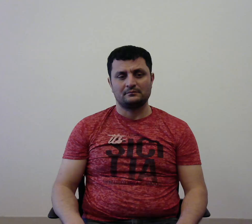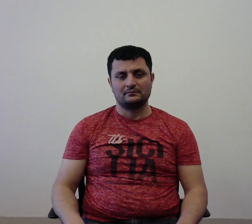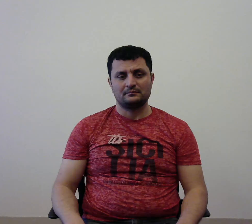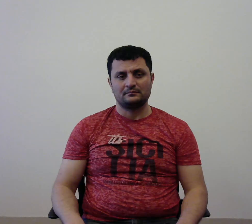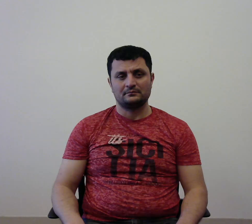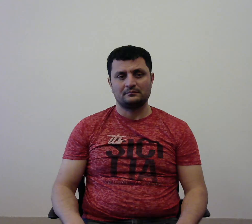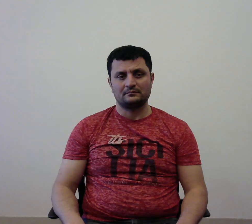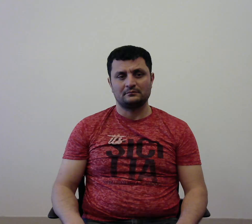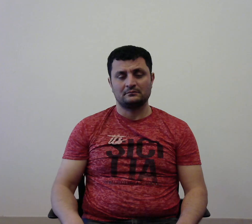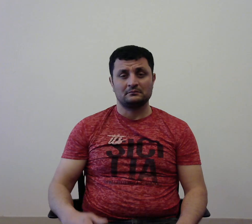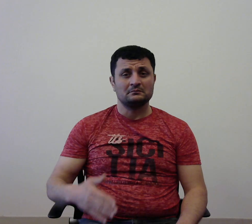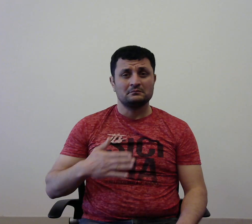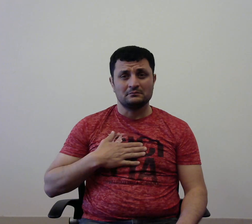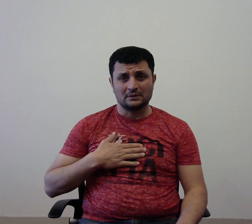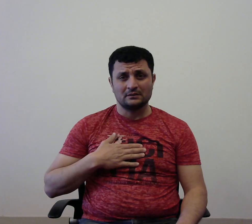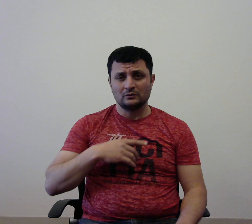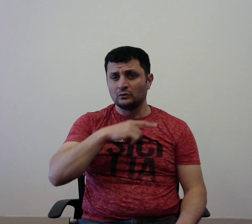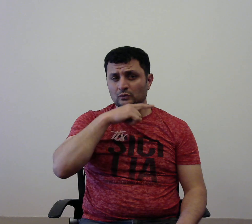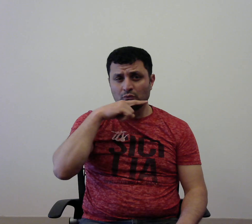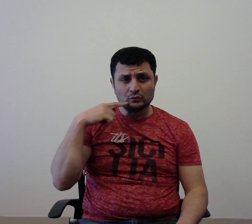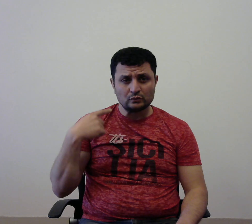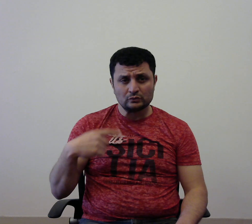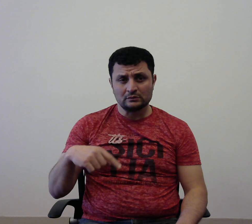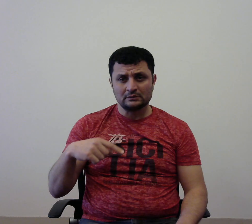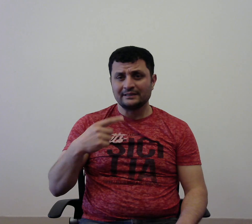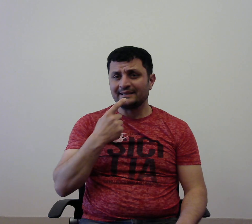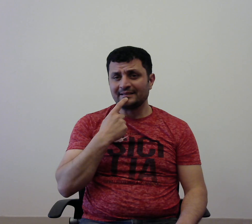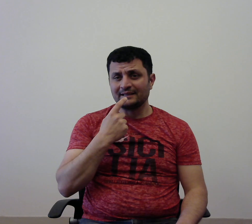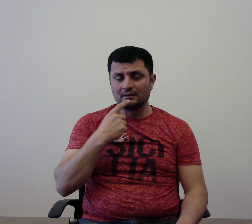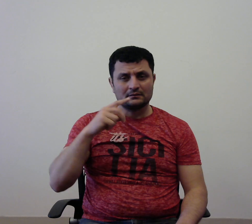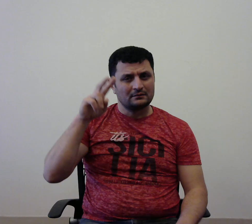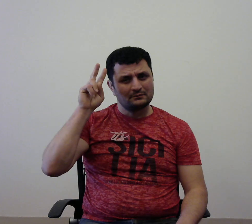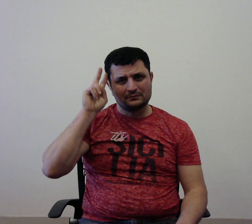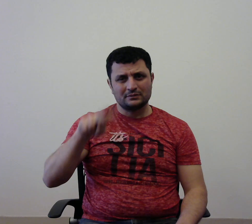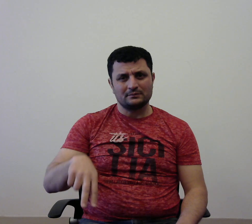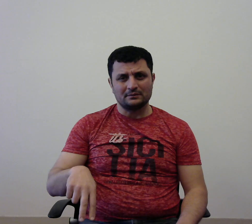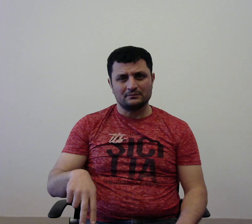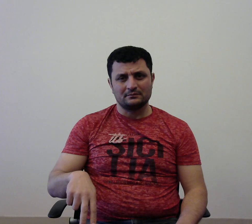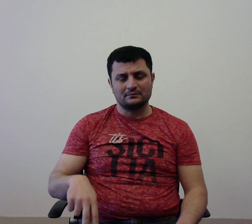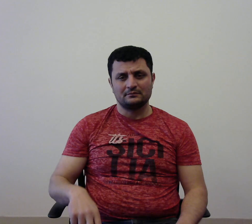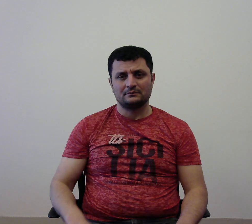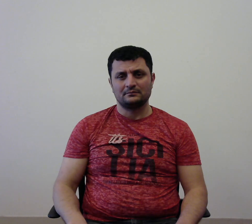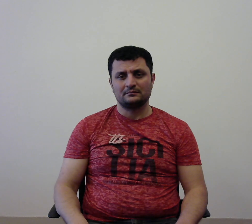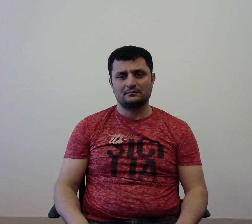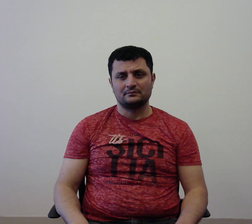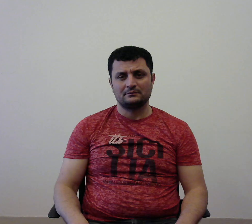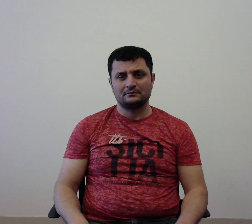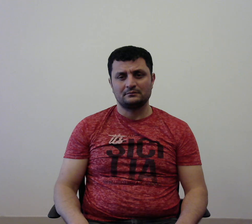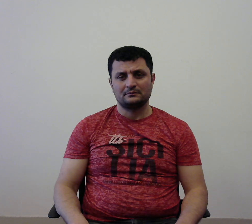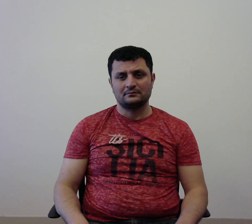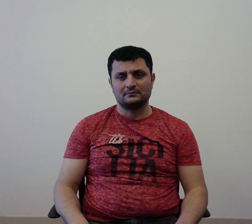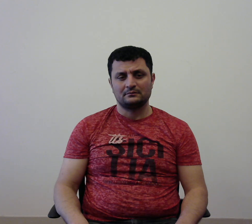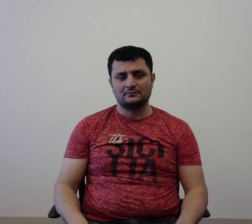Mən rus dilini bilmirəm